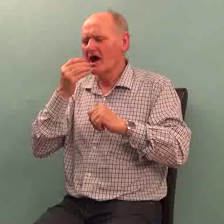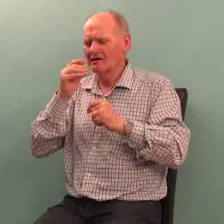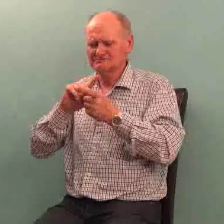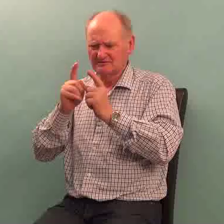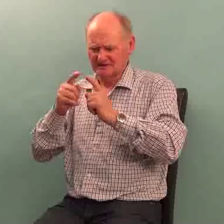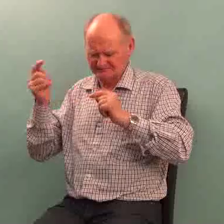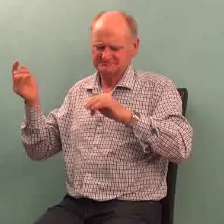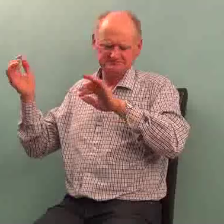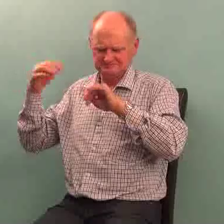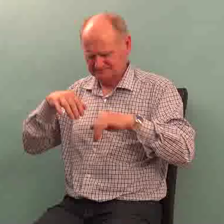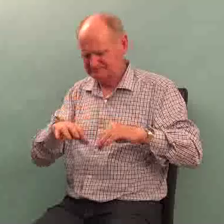Idą tam wszyscy.